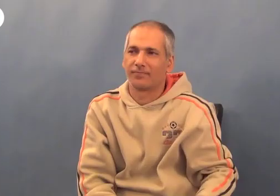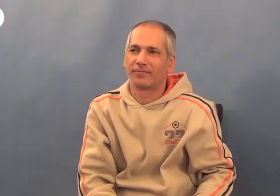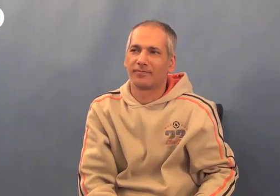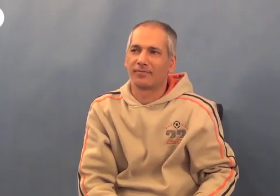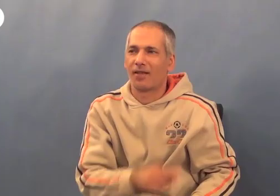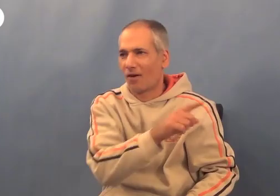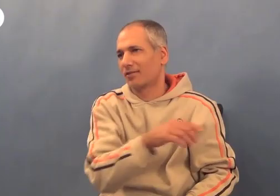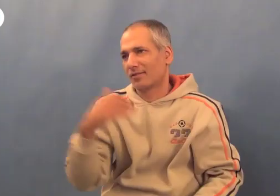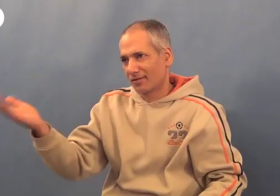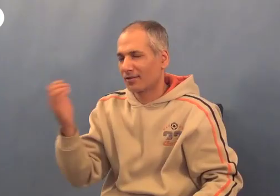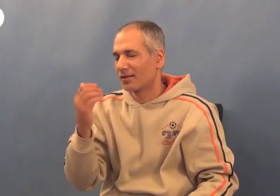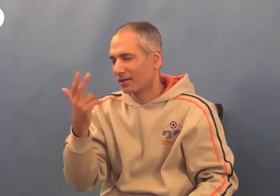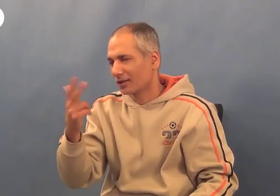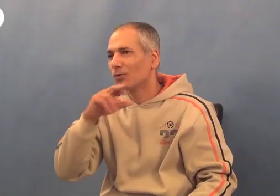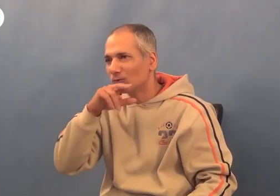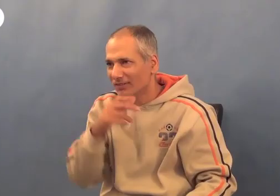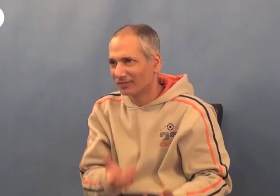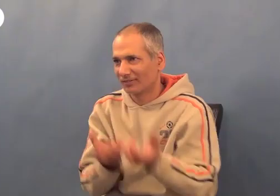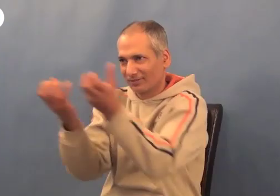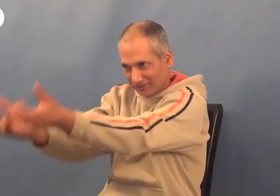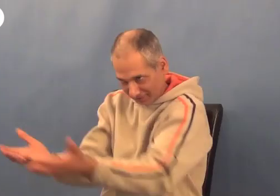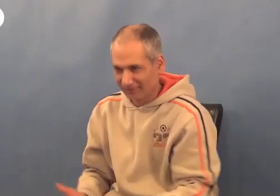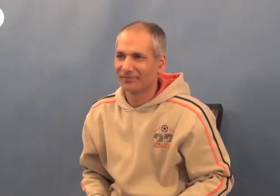On daje mu trzy gruszki.